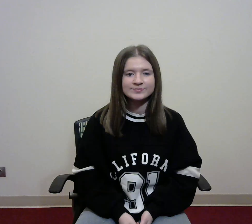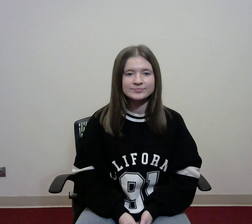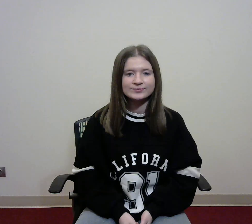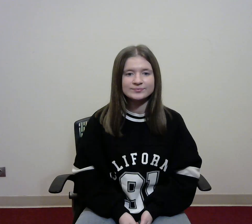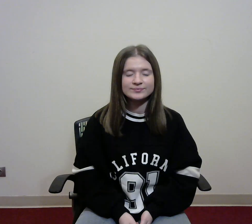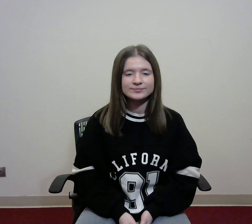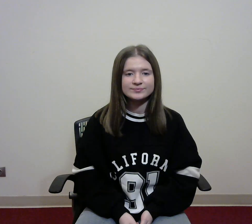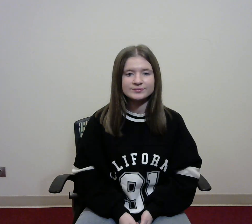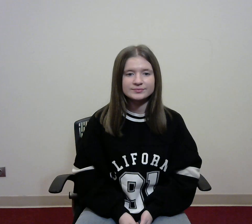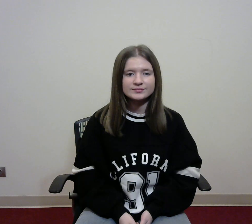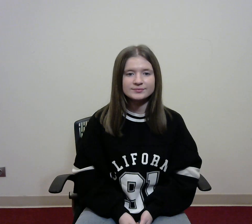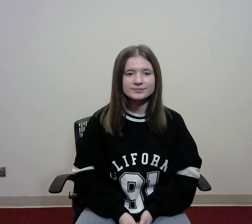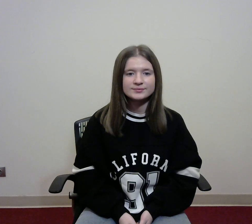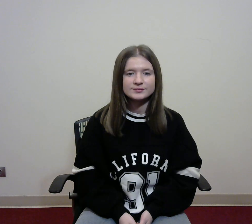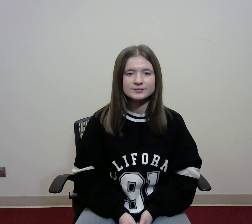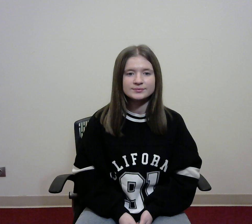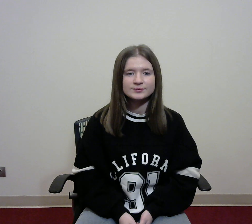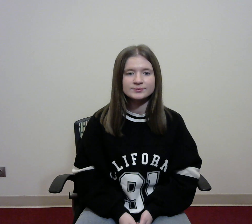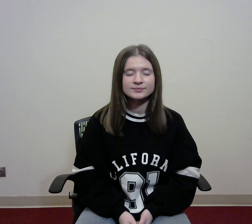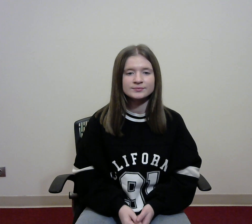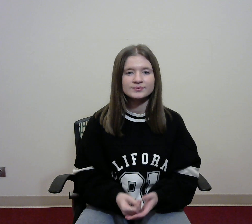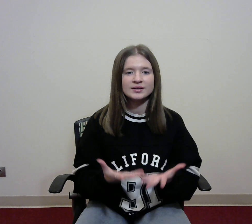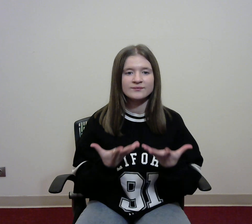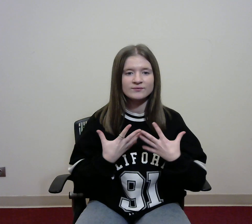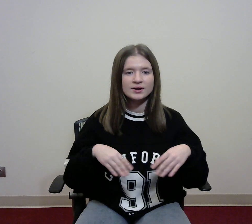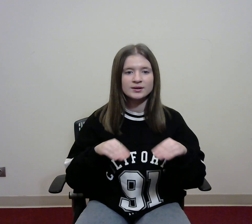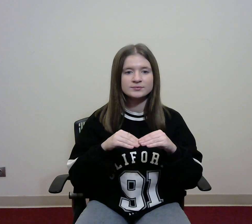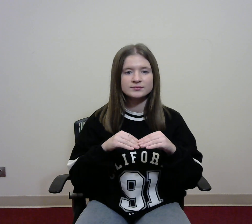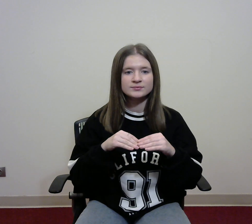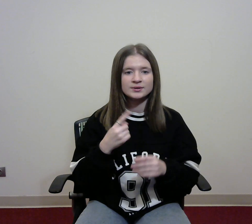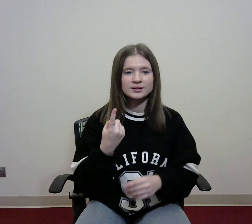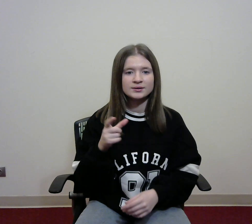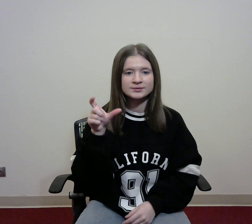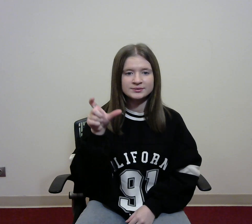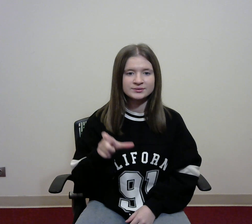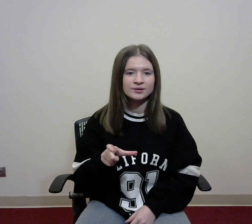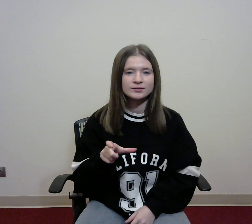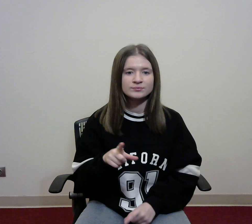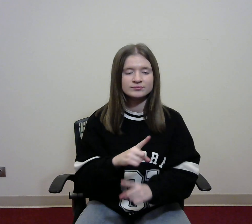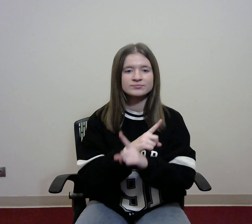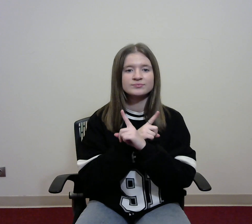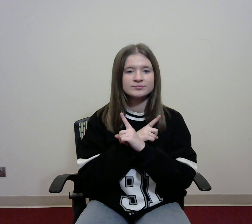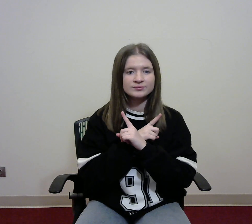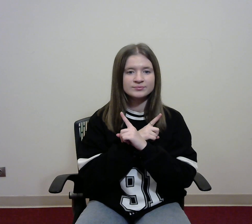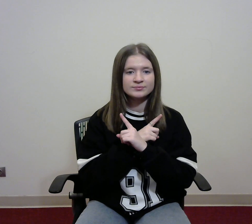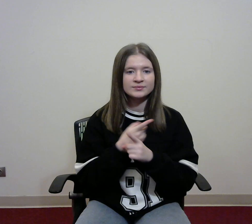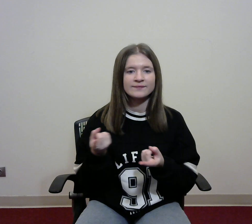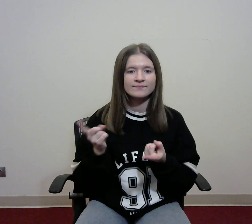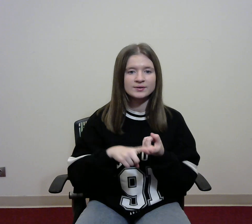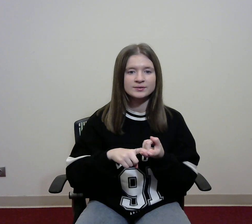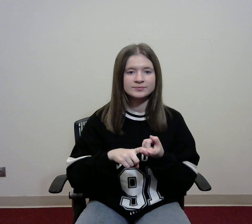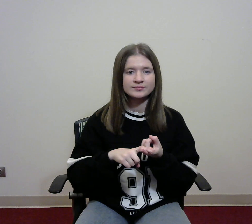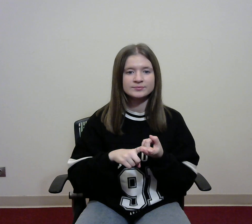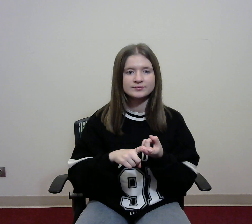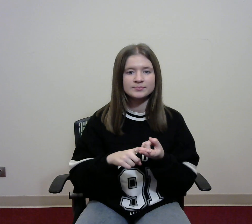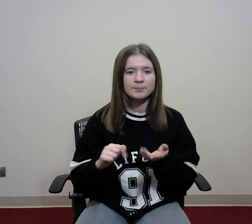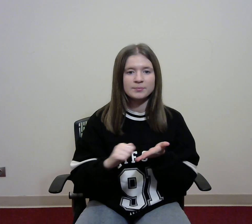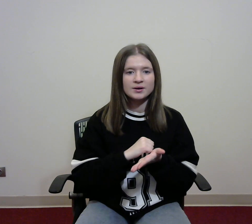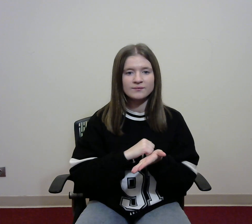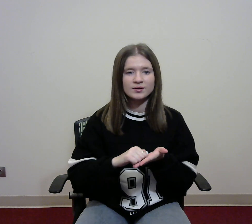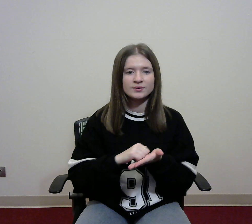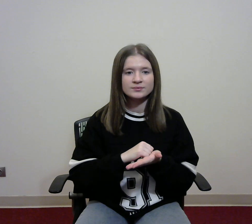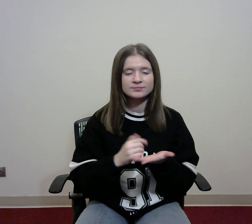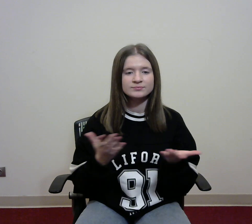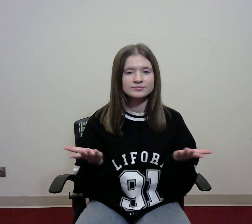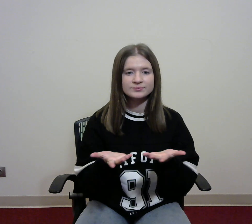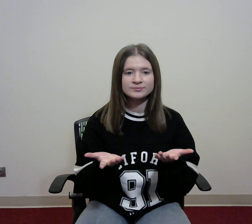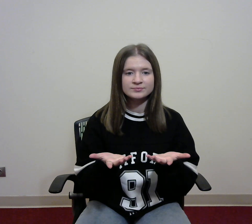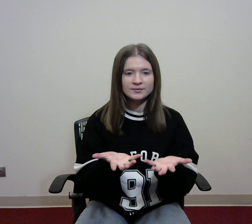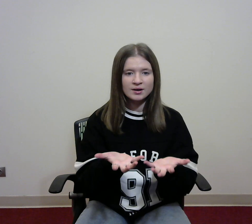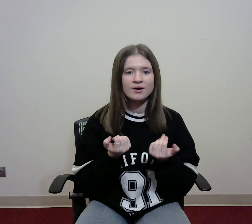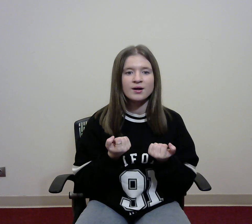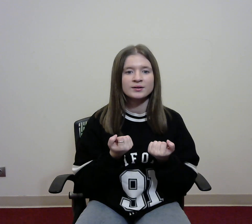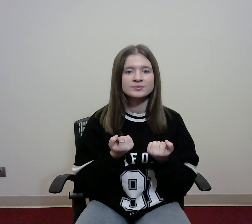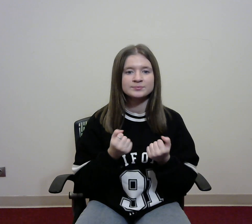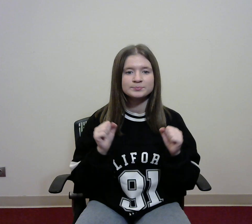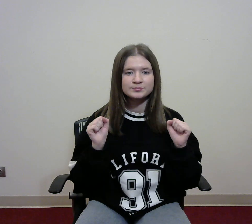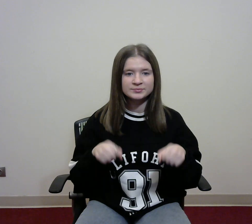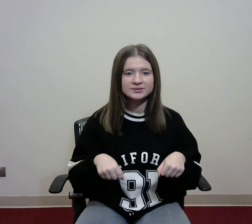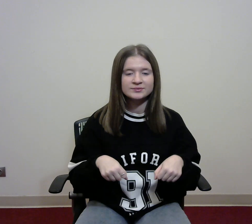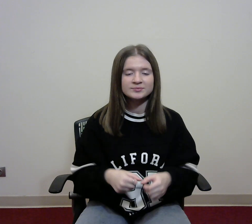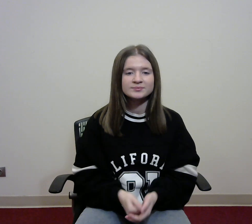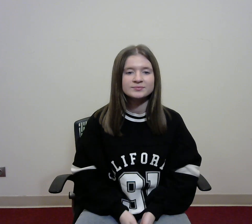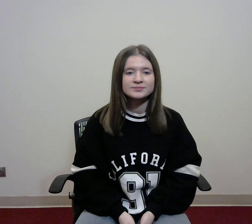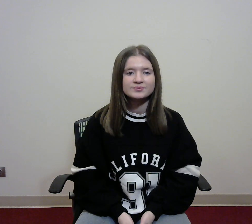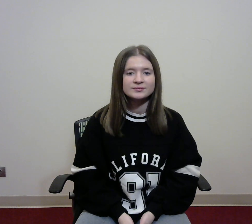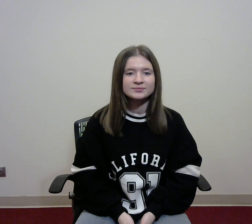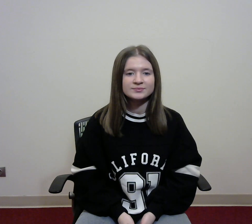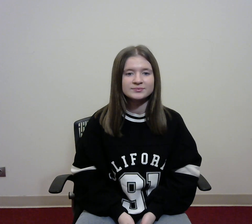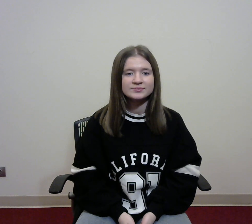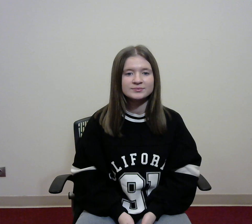Ailədən bir şəxsin ölməsi ilə bağlı sənəd necə almaq olar?